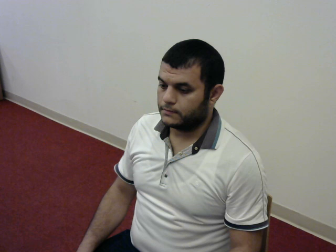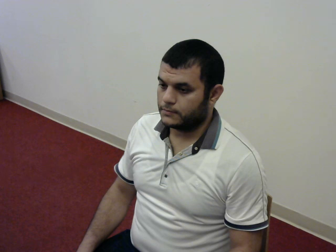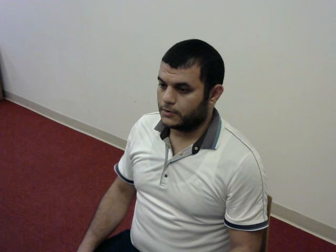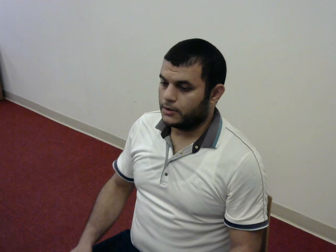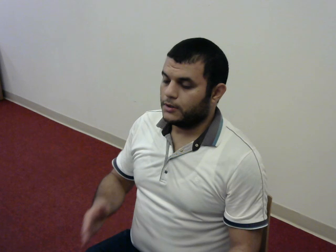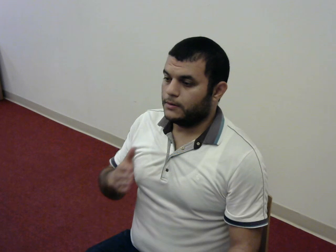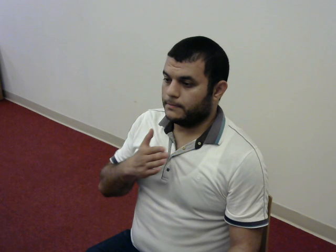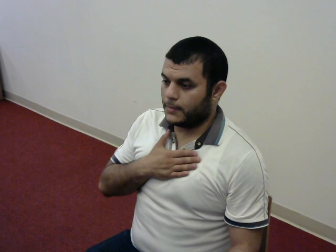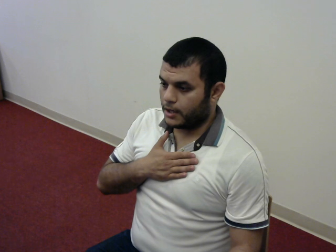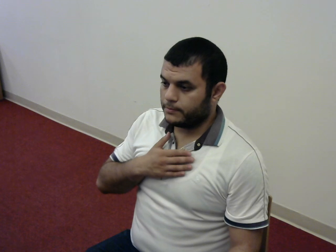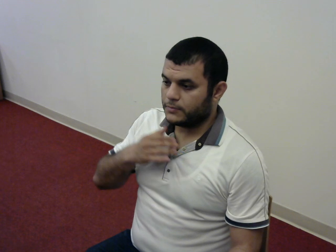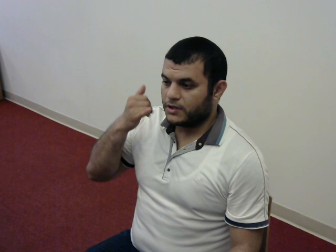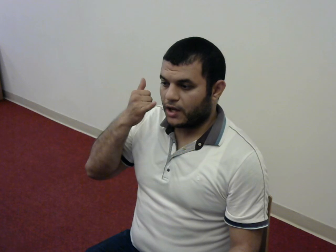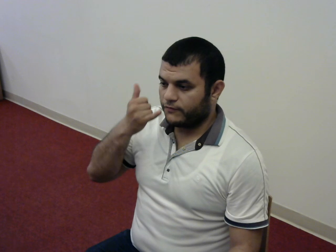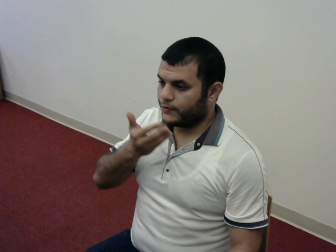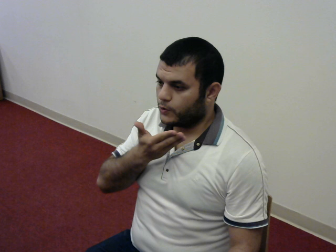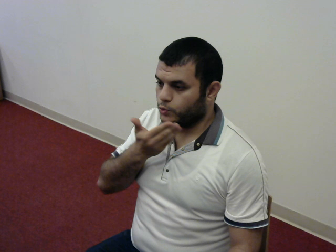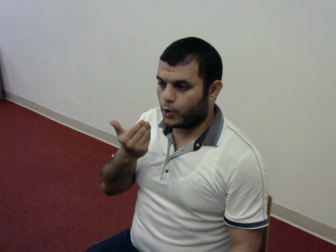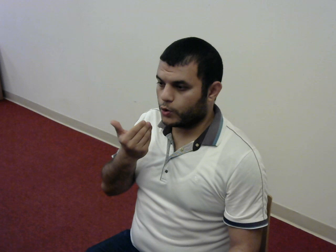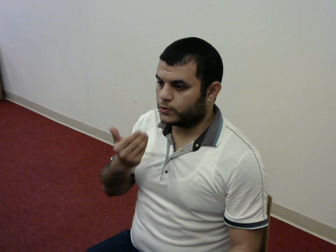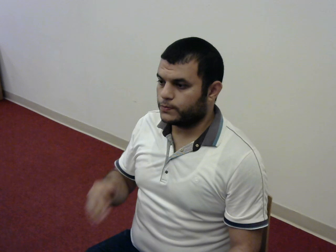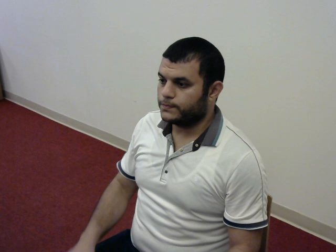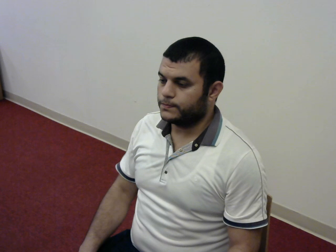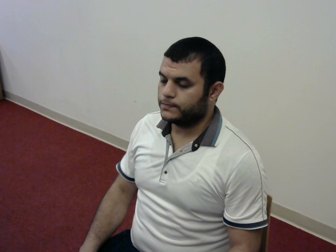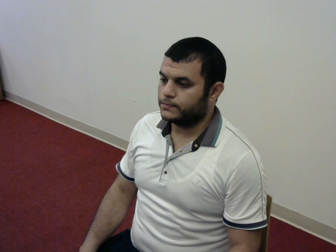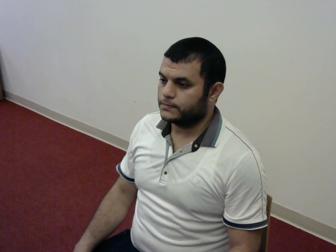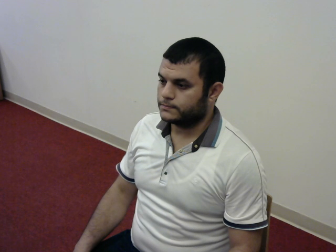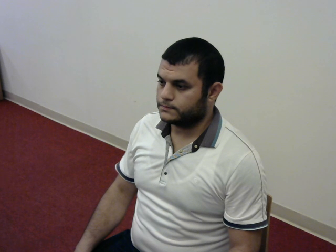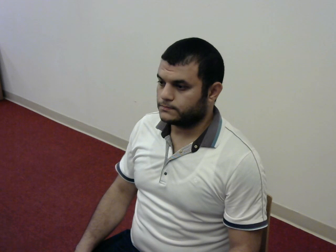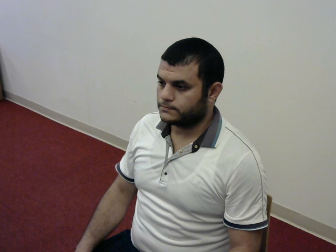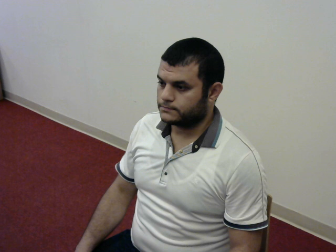Mənim telefonum yoxdur